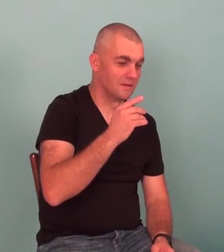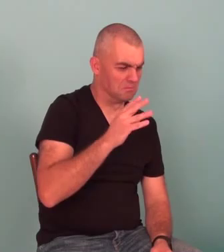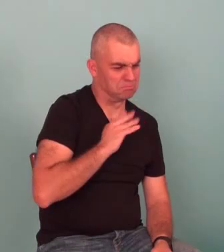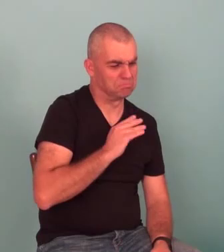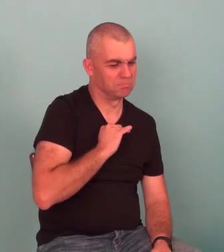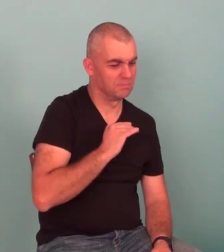Mogę.